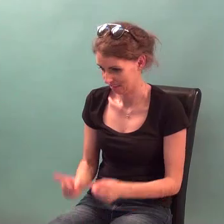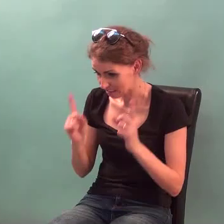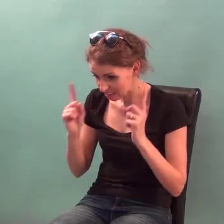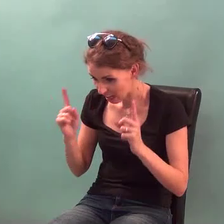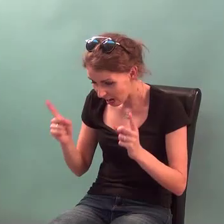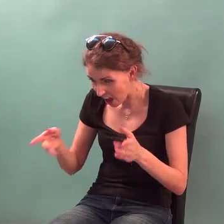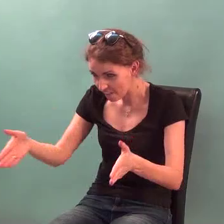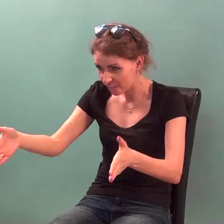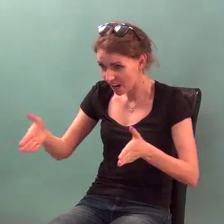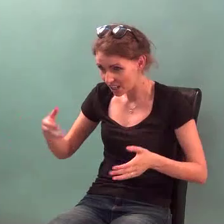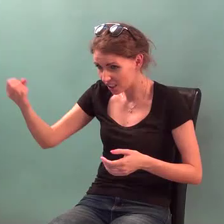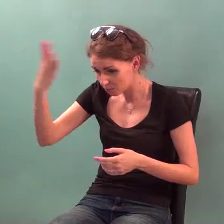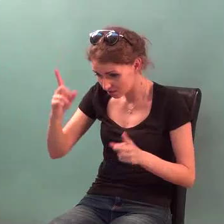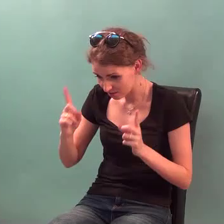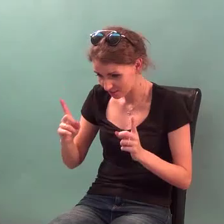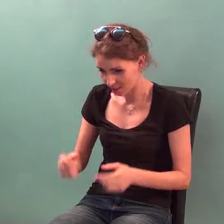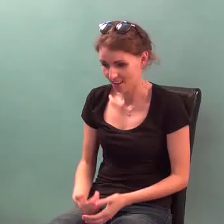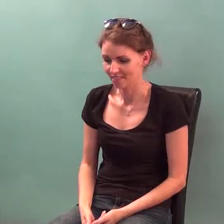Zakaz brania prysznica w wannie?